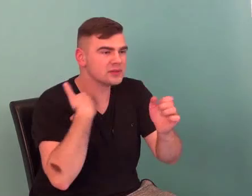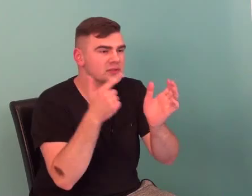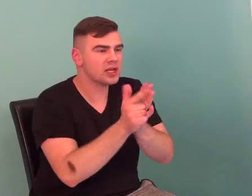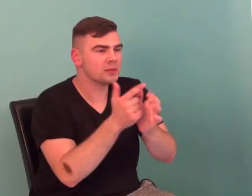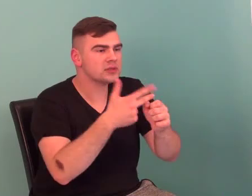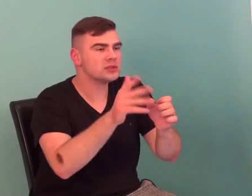O siedemnastej trzydzieści.